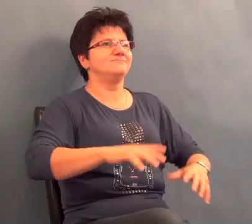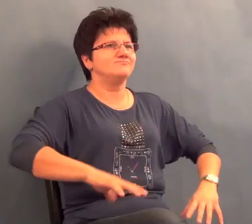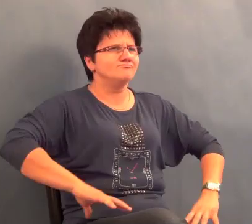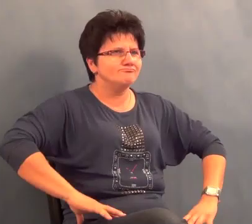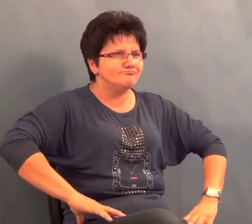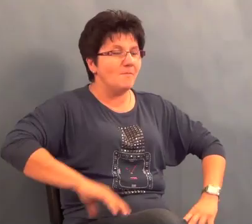A policjant groźnie zakłada ręce na biodra.